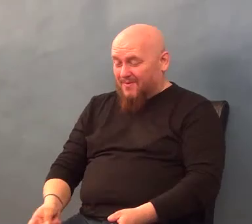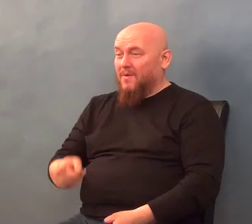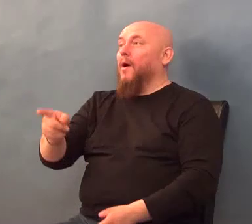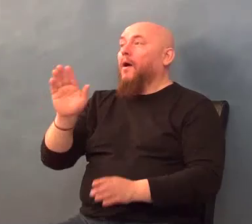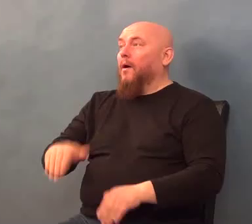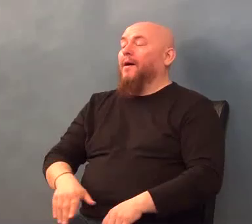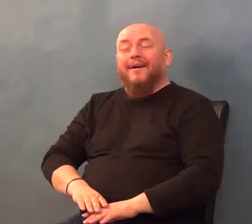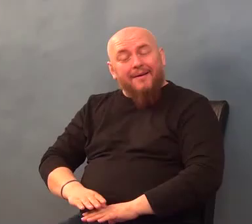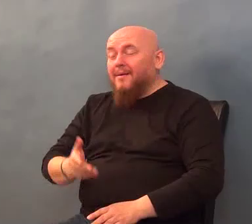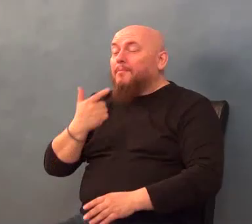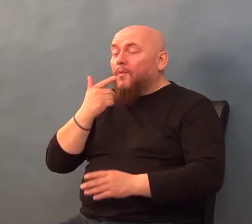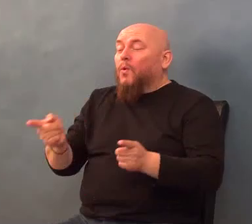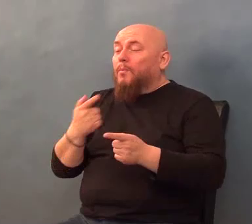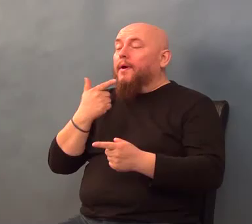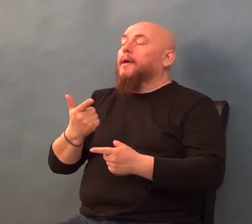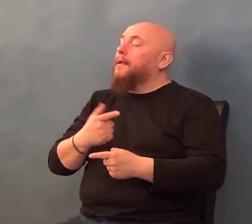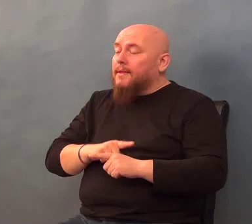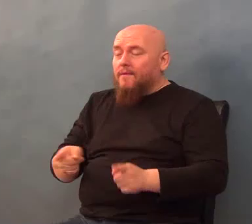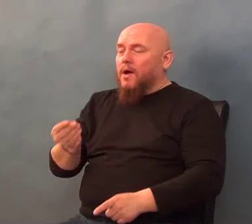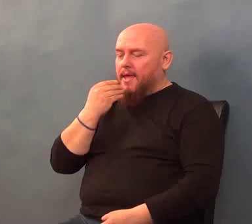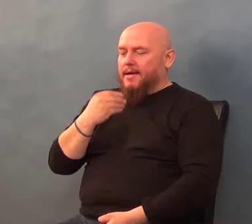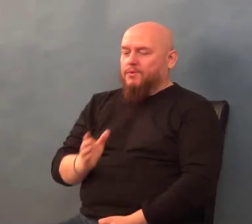Ty się zgadzasz, mówię krótko, że nie wolno jeść i już!